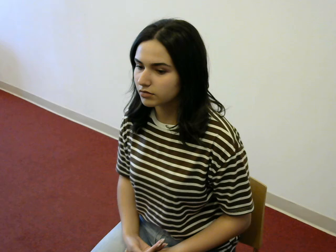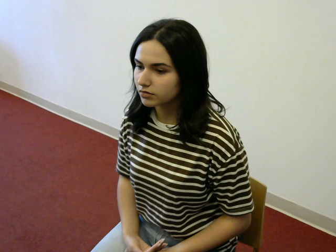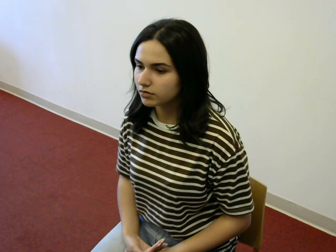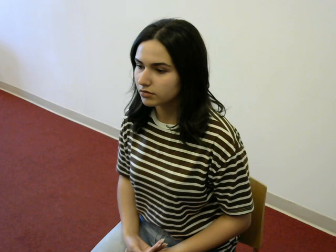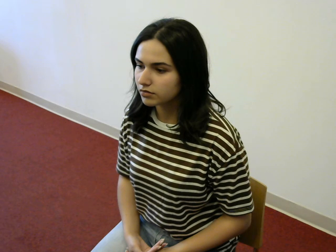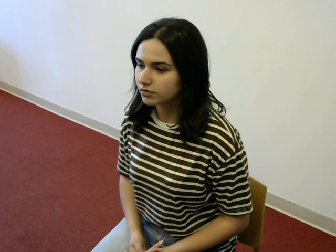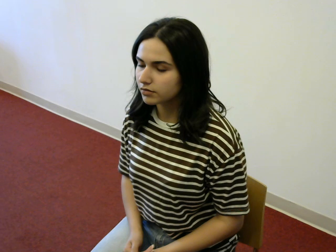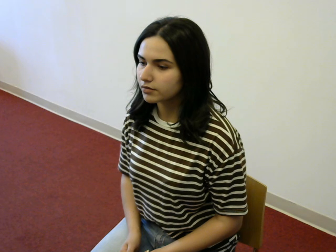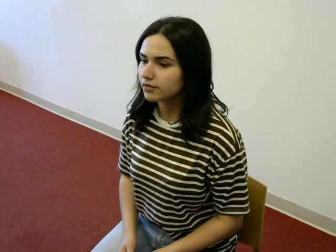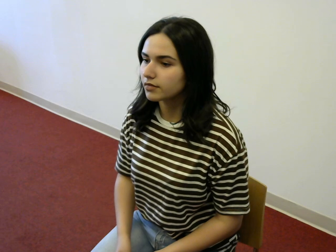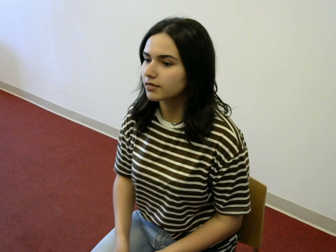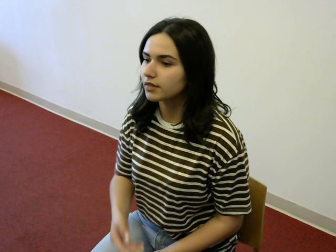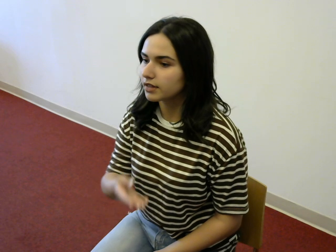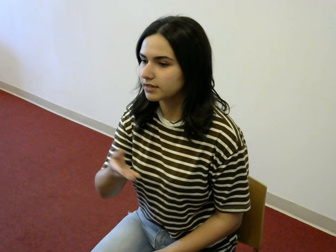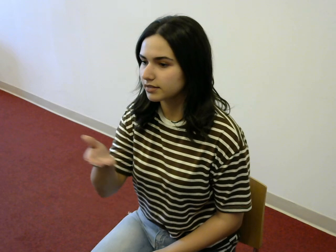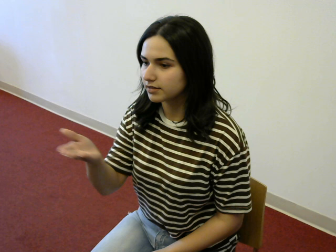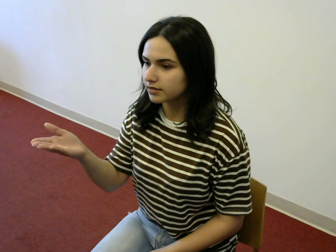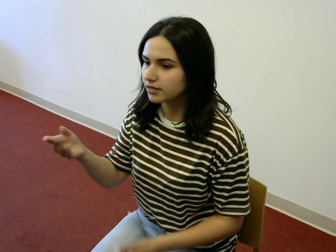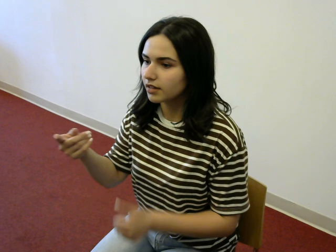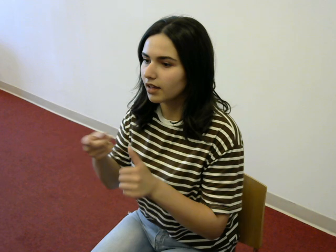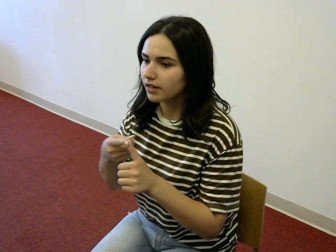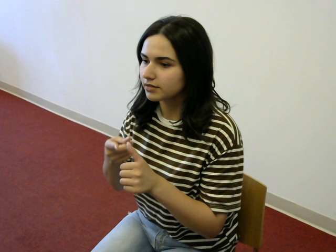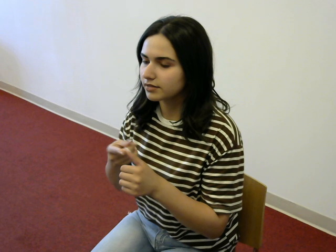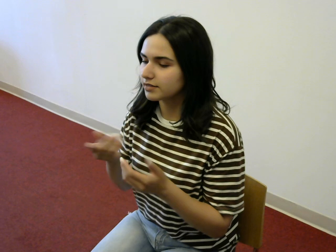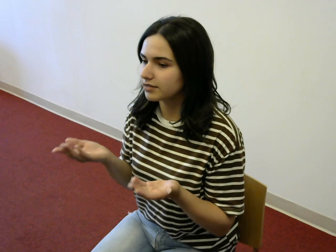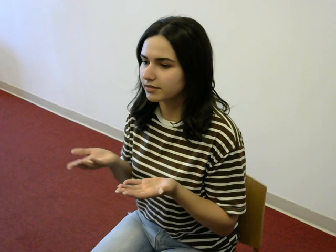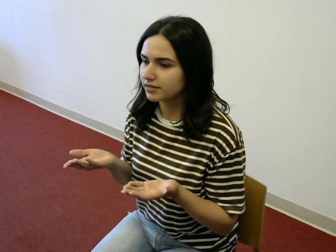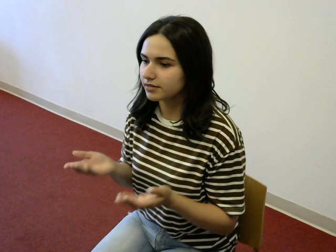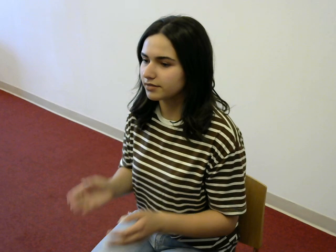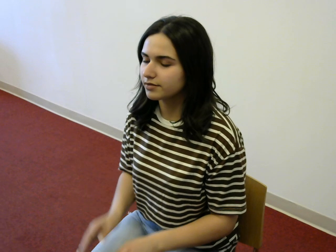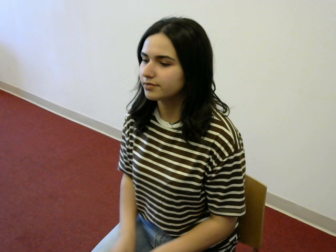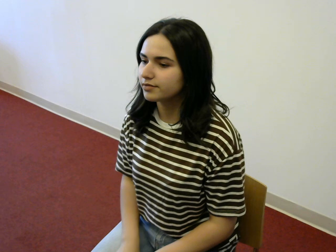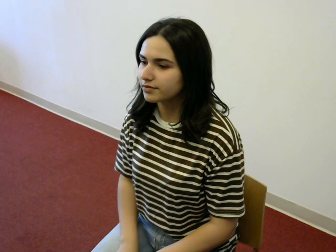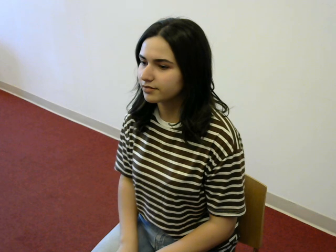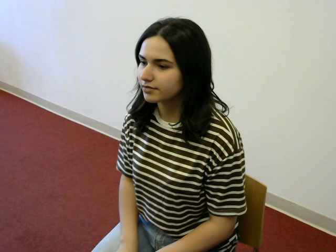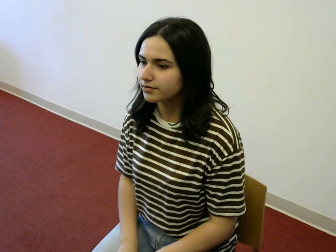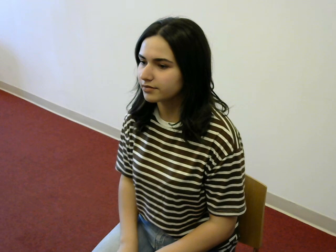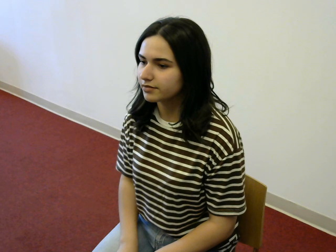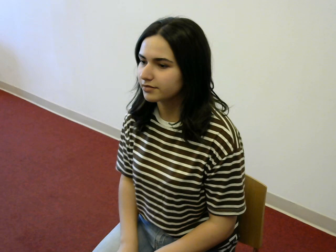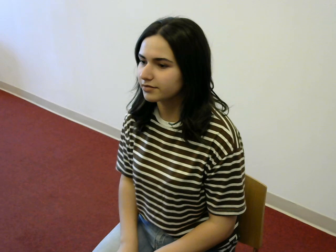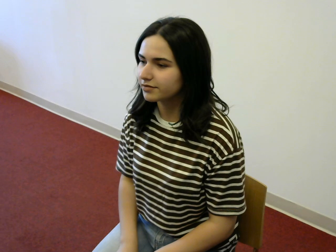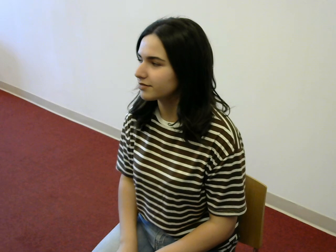Sizin adınız nədir?